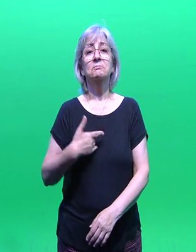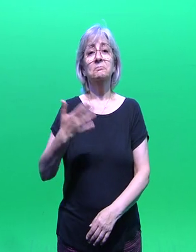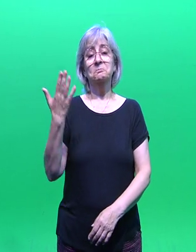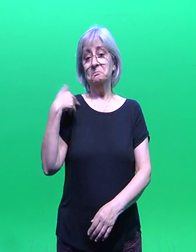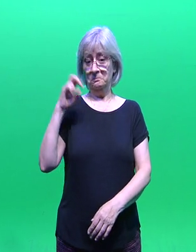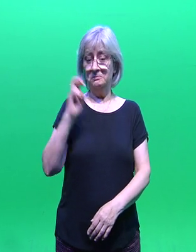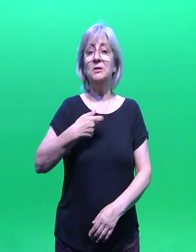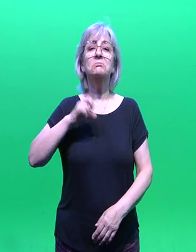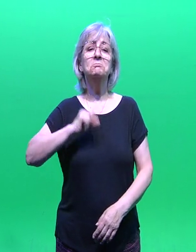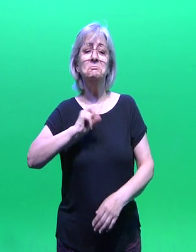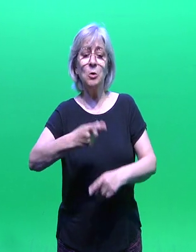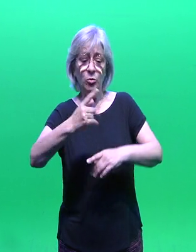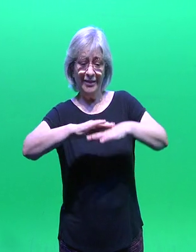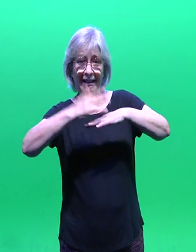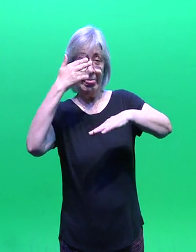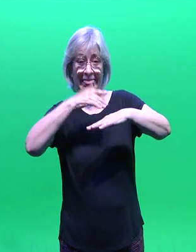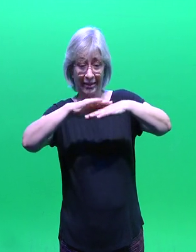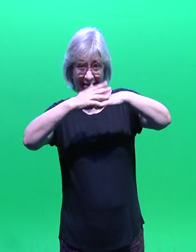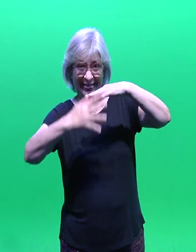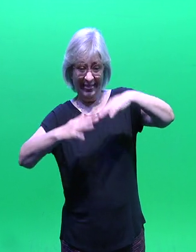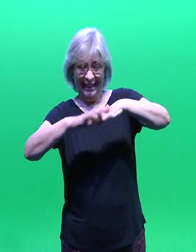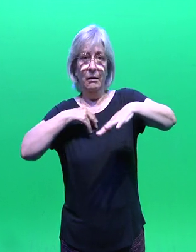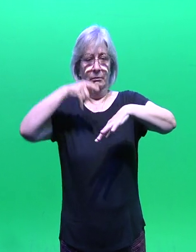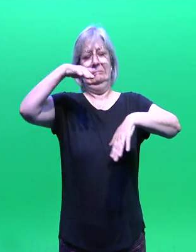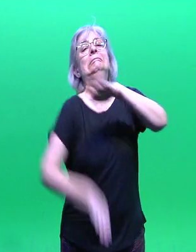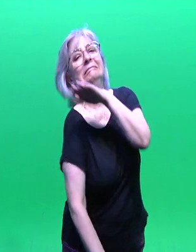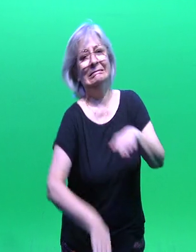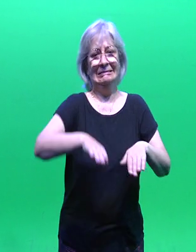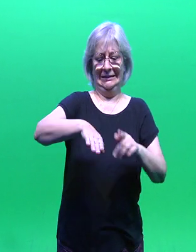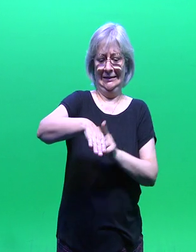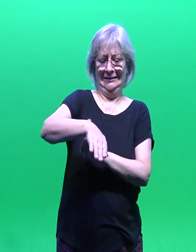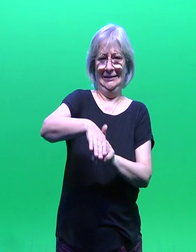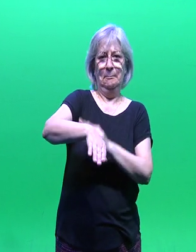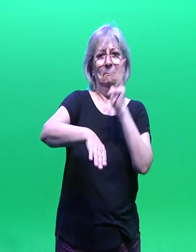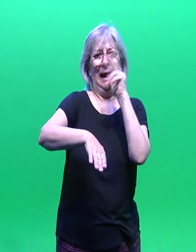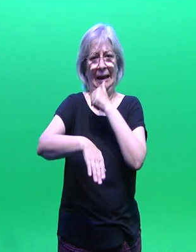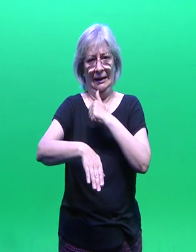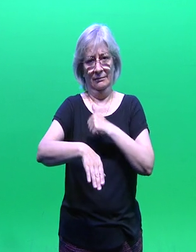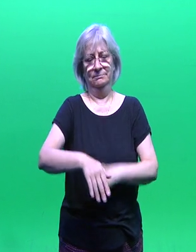Vinc perquè estava caminant i no vaig veure que el terreny era irregular, vaig posar el peu dins i em vaig fer mal.